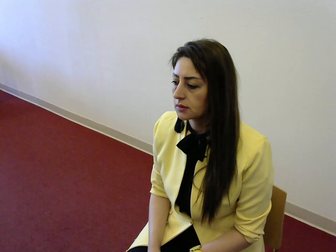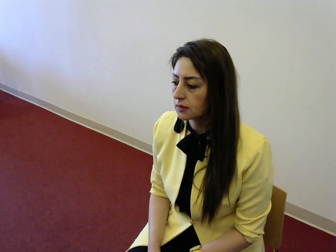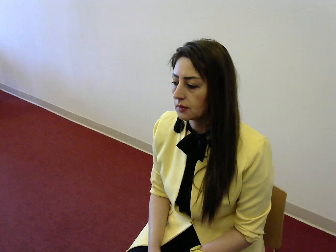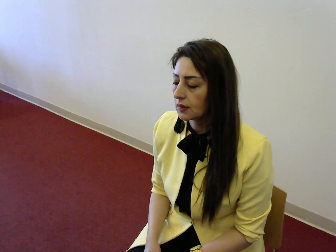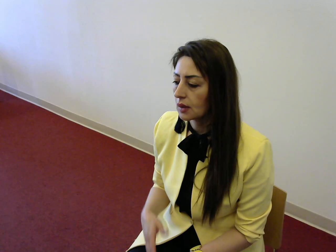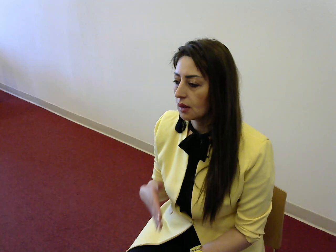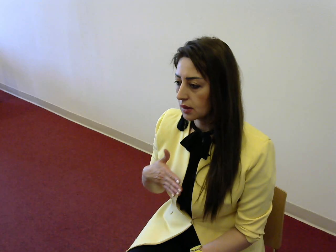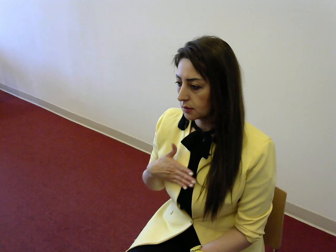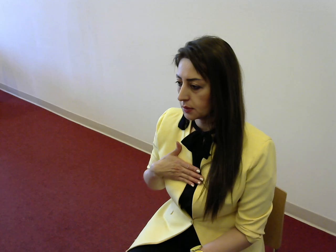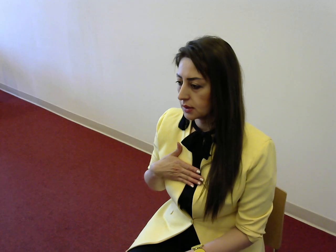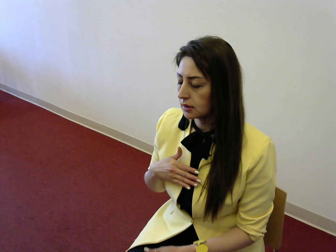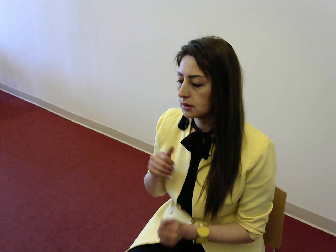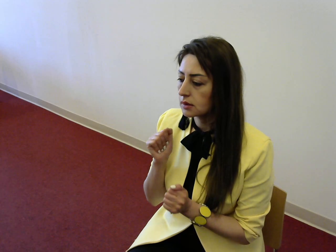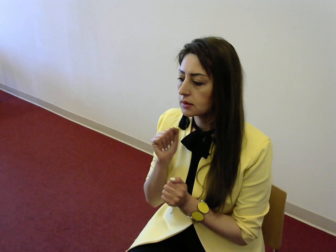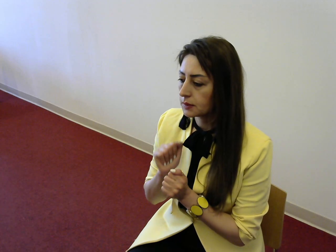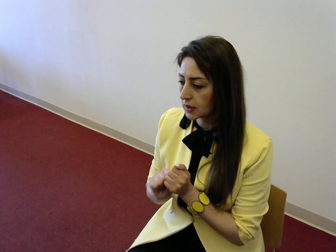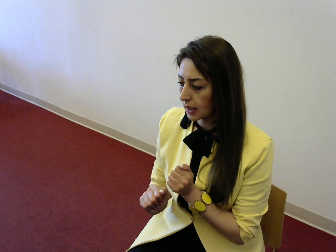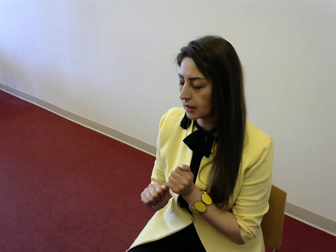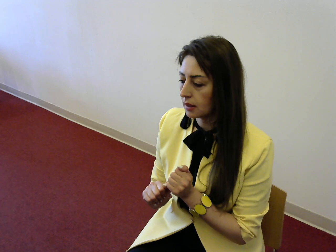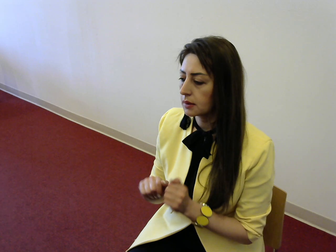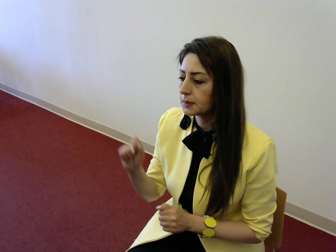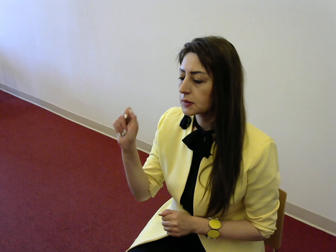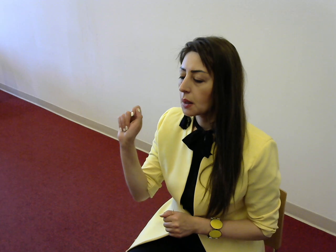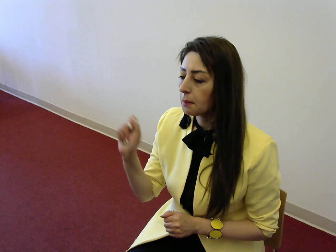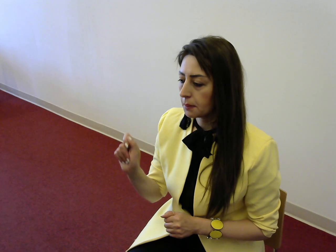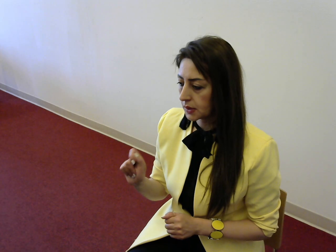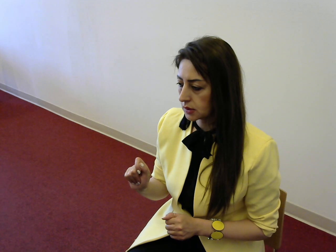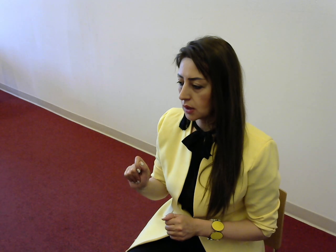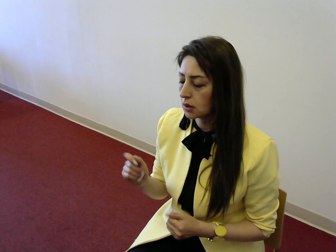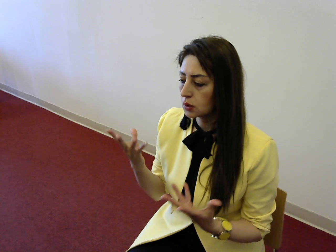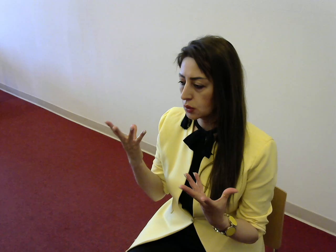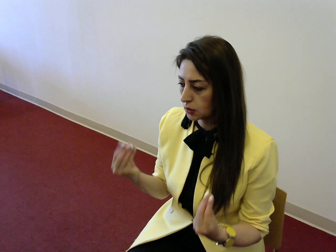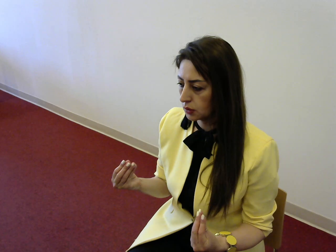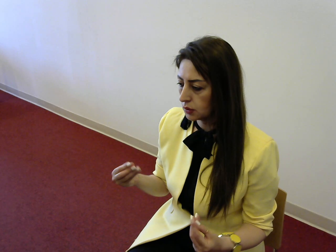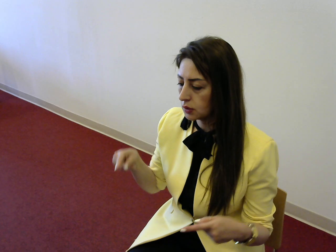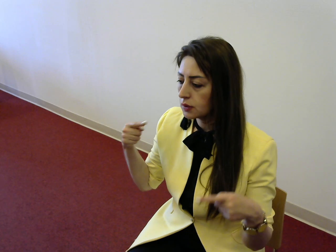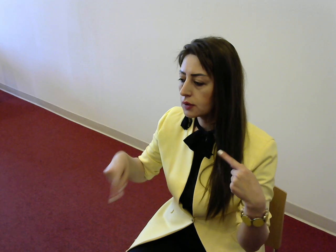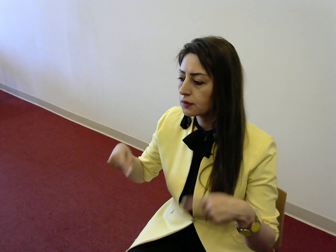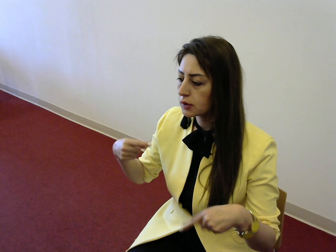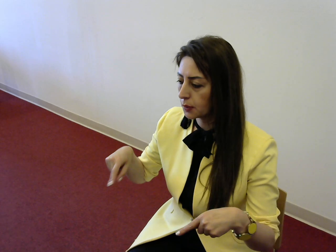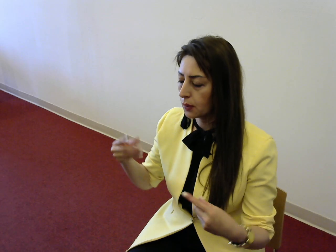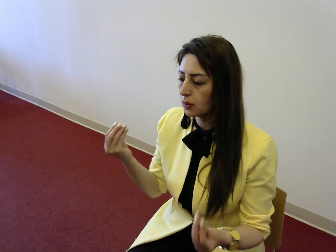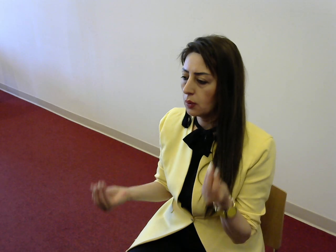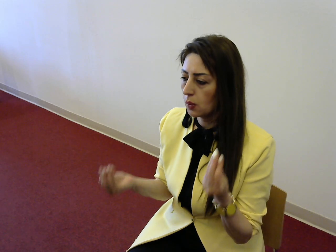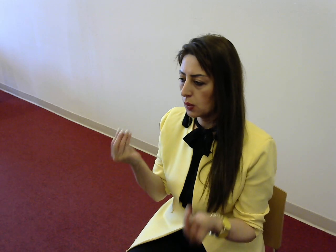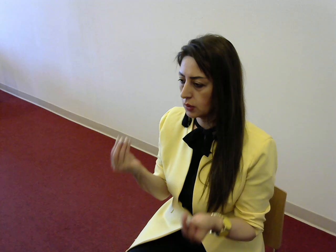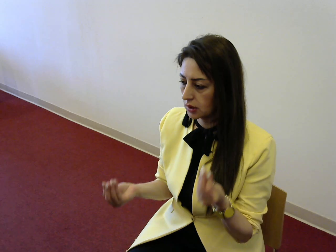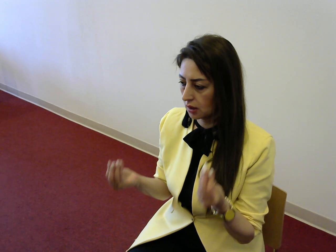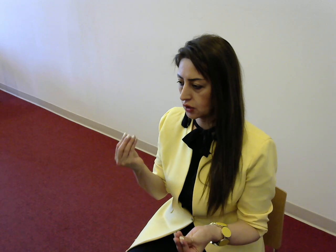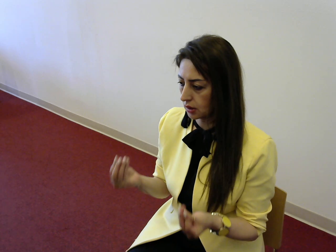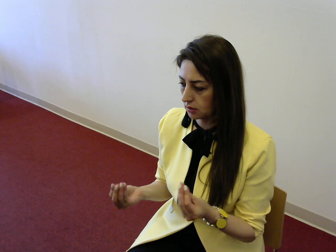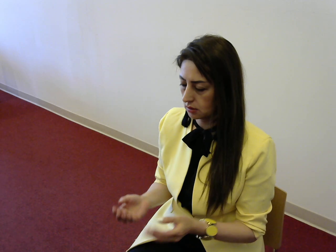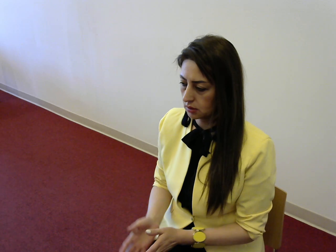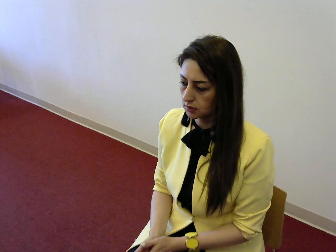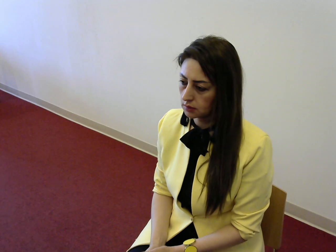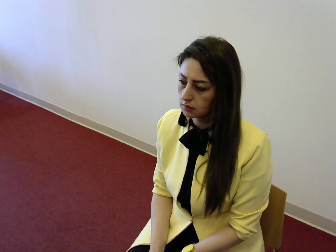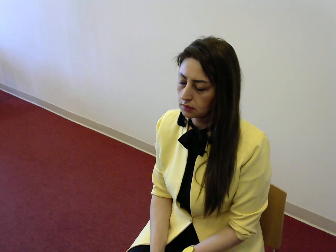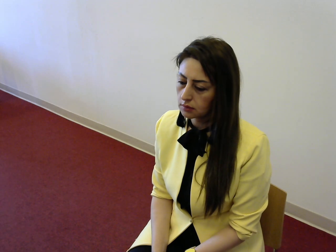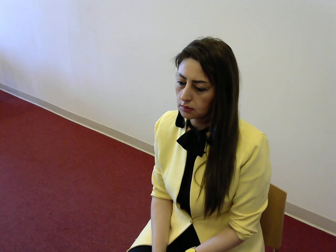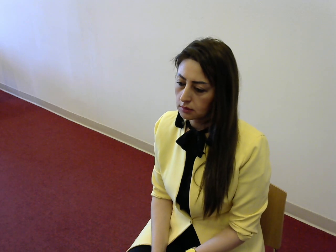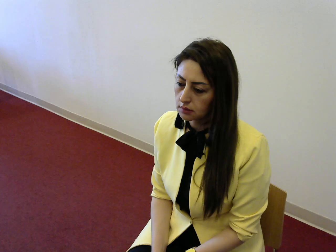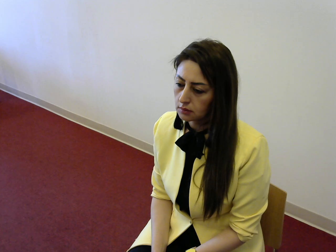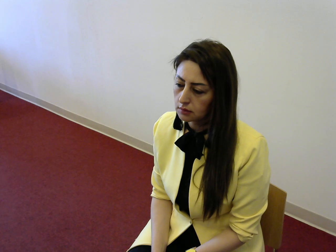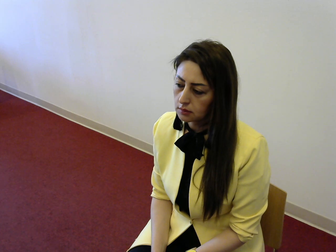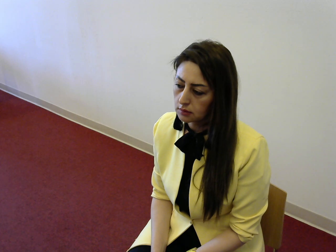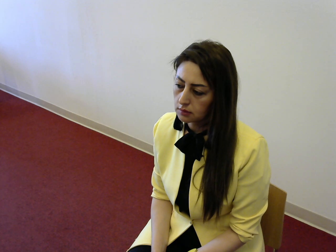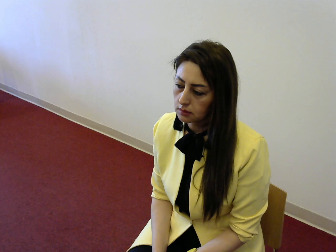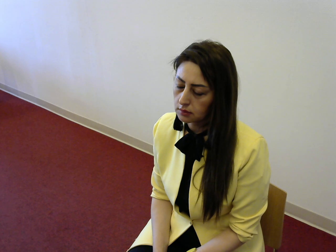Biz hər bazar günü futbol oynayırıq